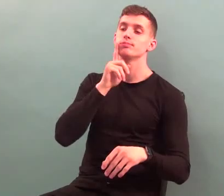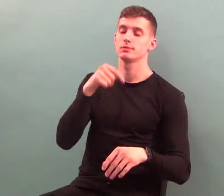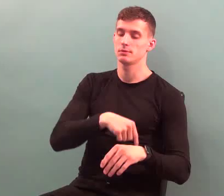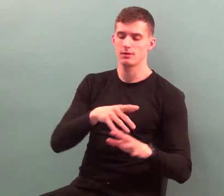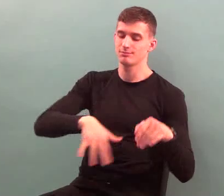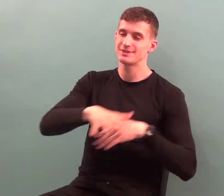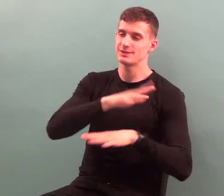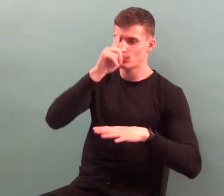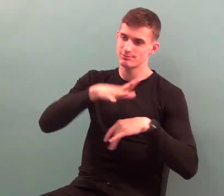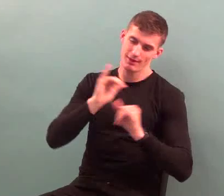Wszyscy ludzie imprezują.